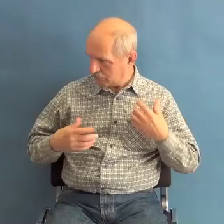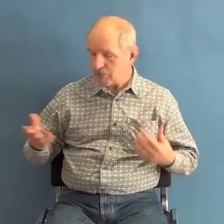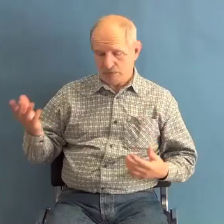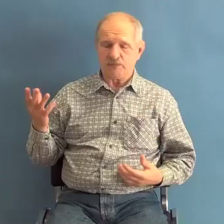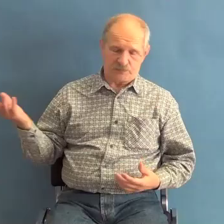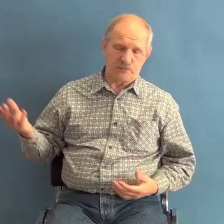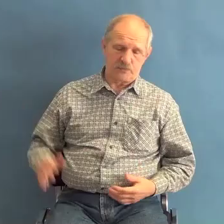Właśnie.